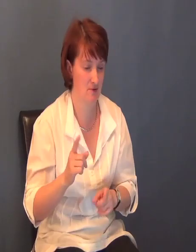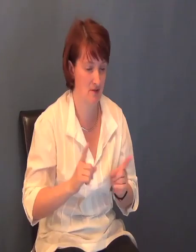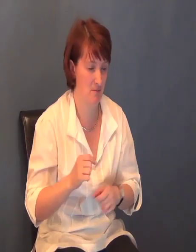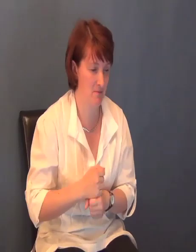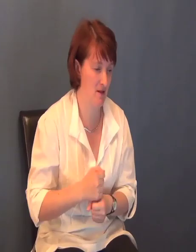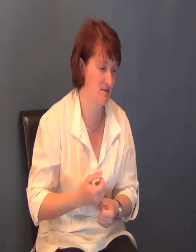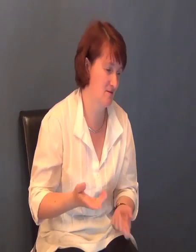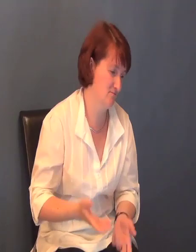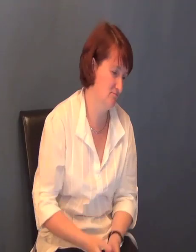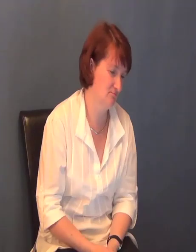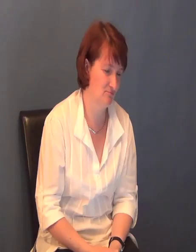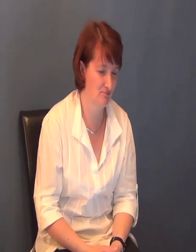Czasami pracuję, no więc.